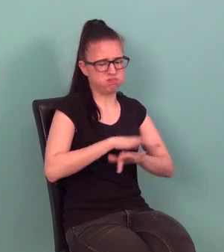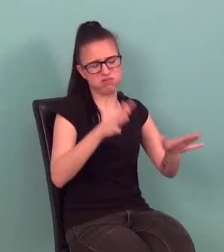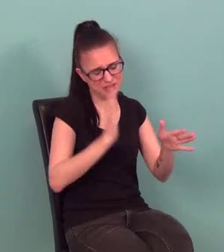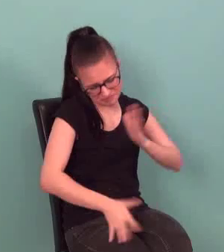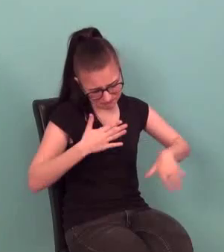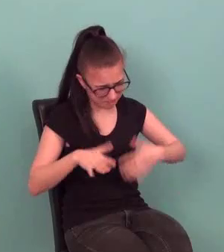Chłopiec otrzepuje się.